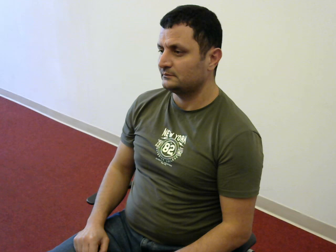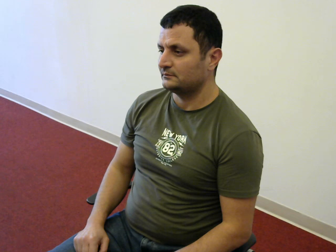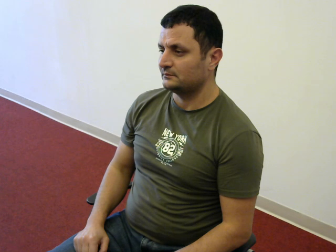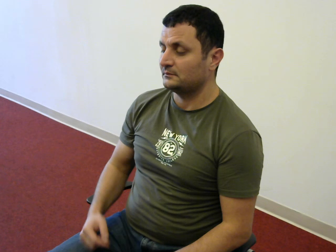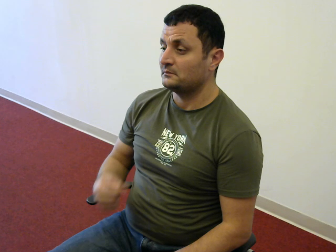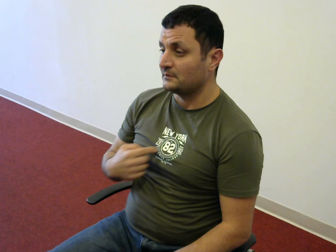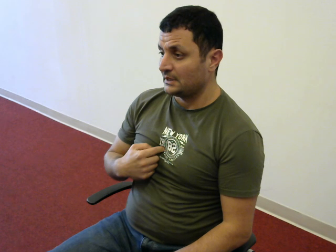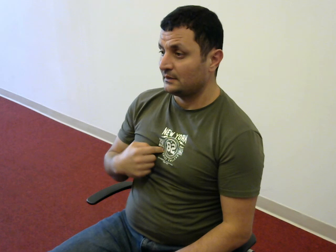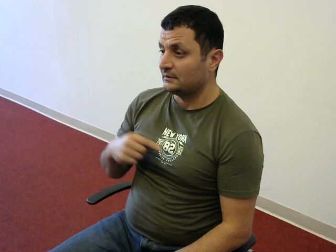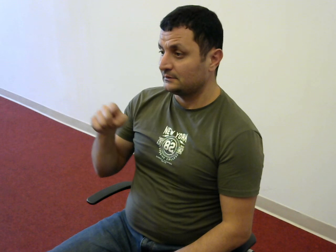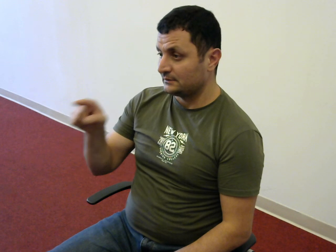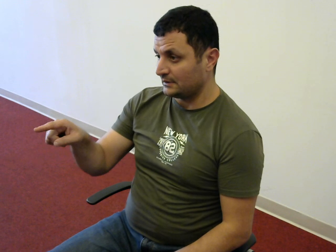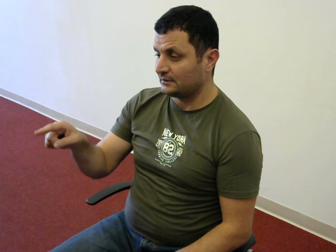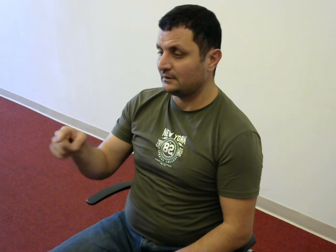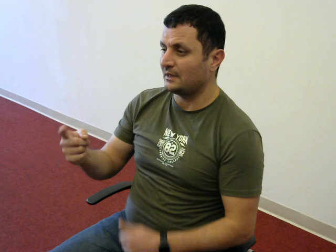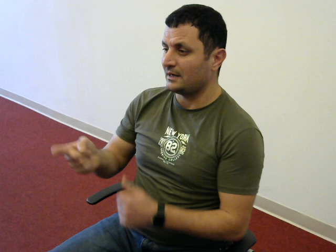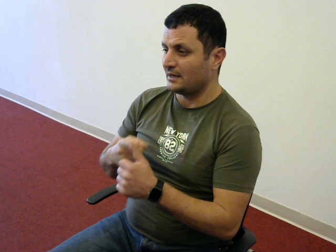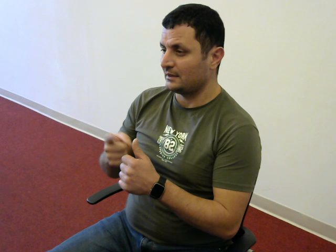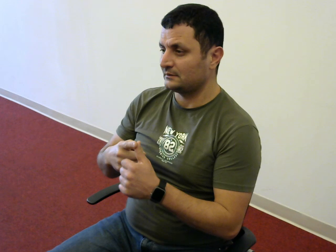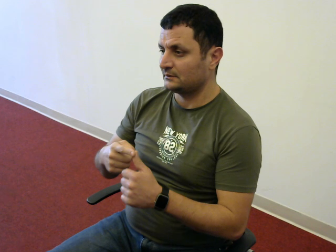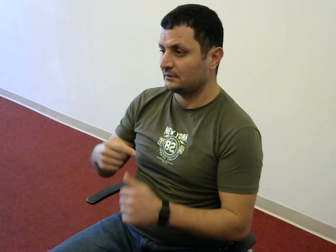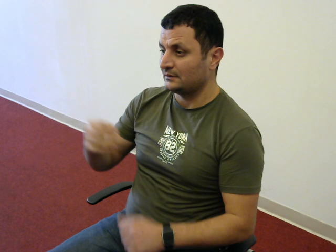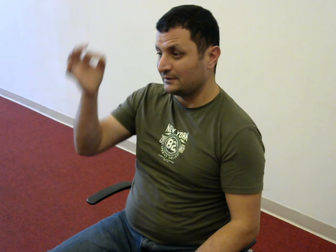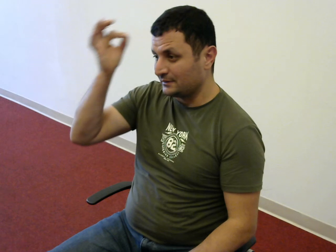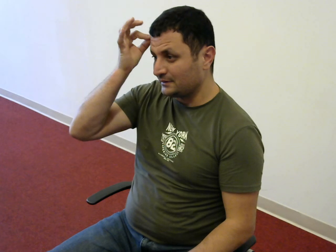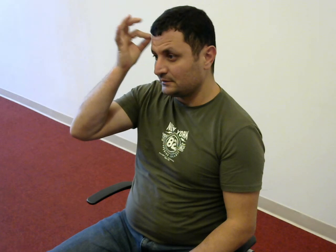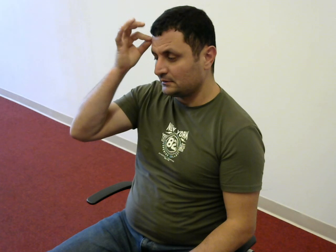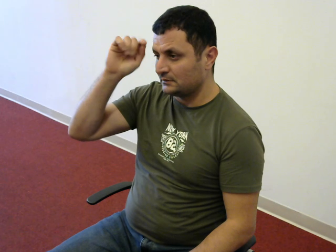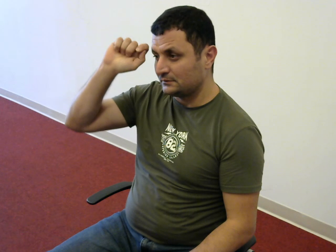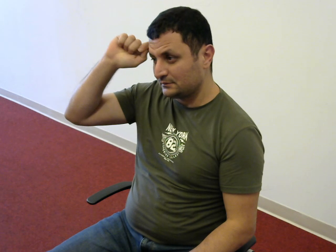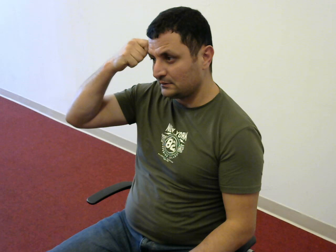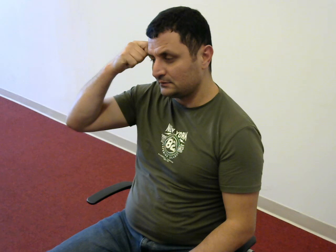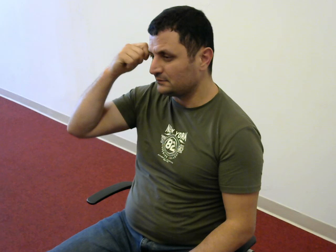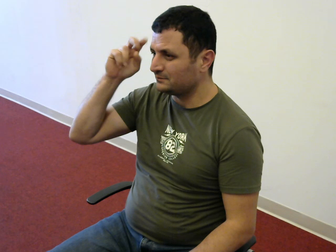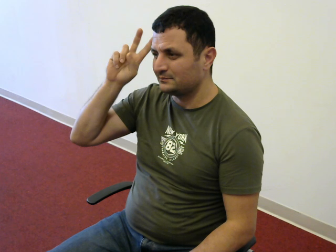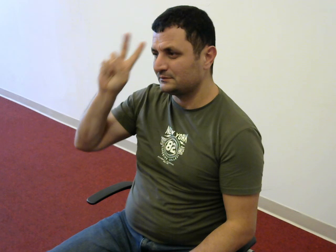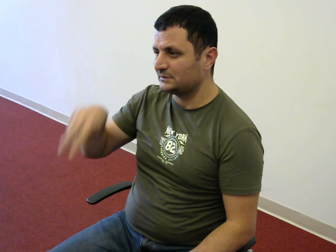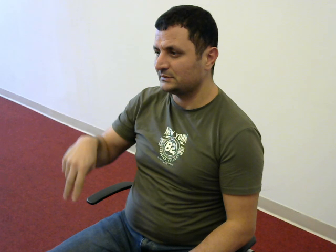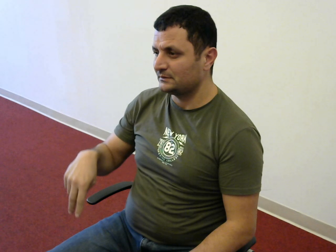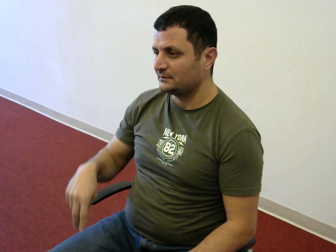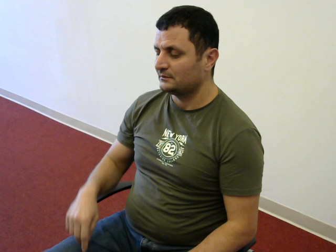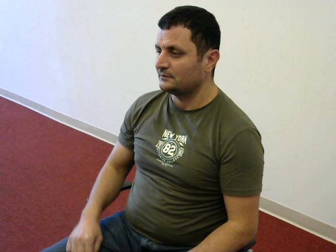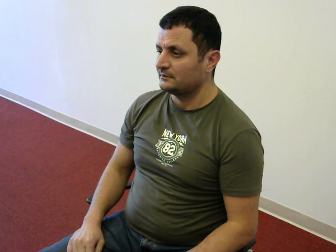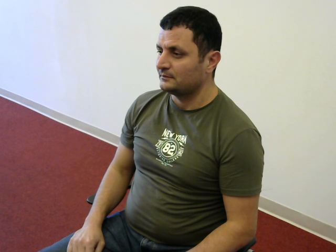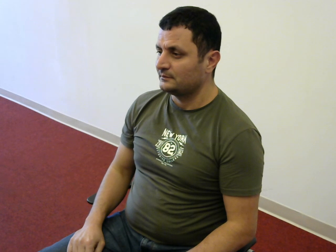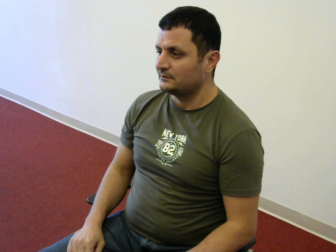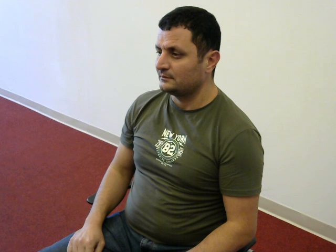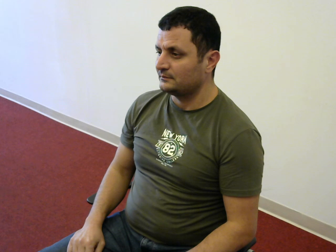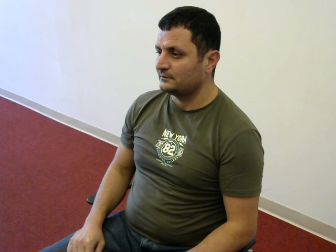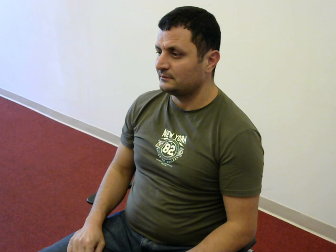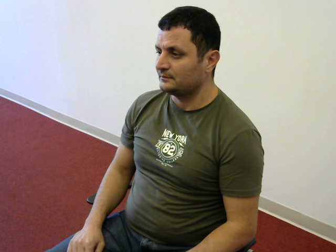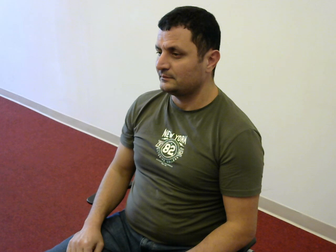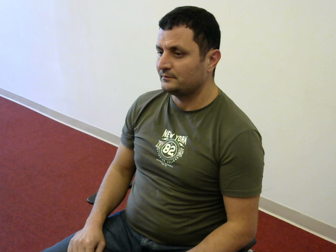Mən sənin adını yadımda saxlaya bilmirəm